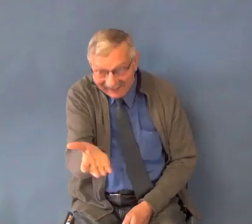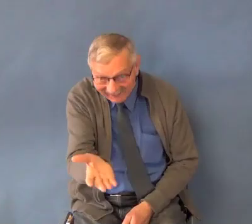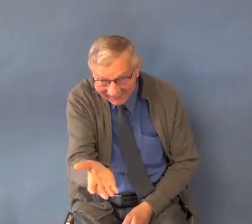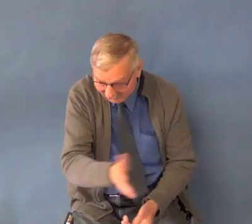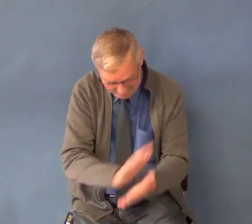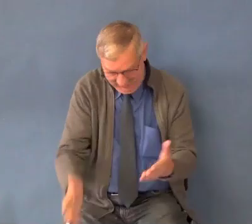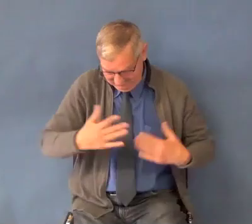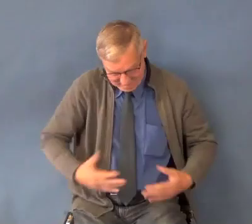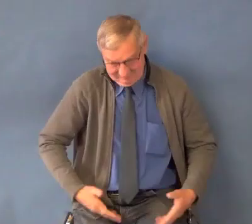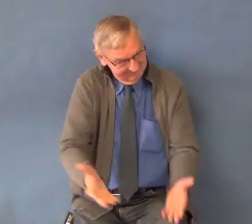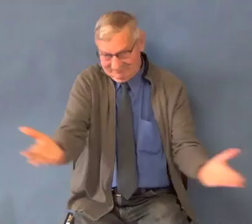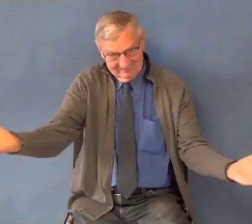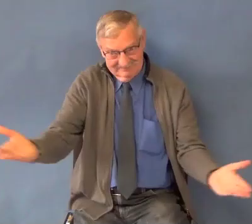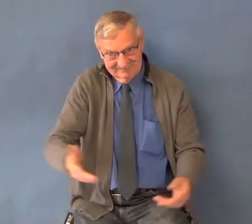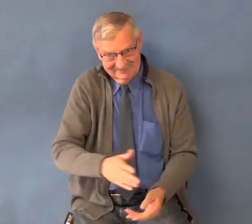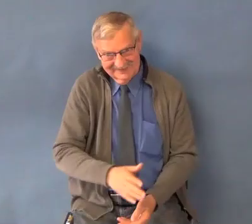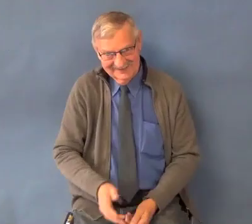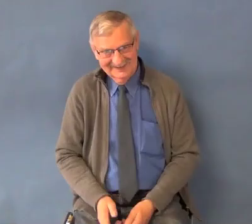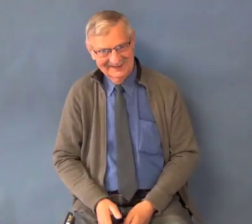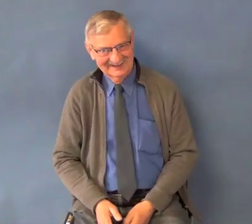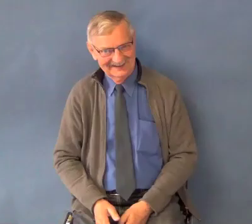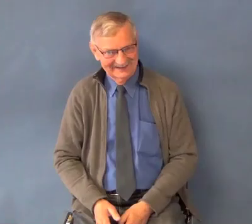No tak, bez ubrania się nie da.